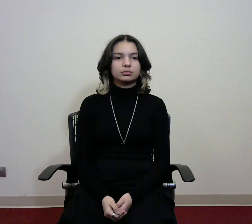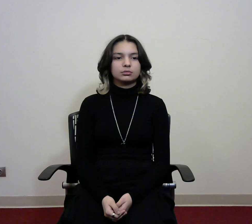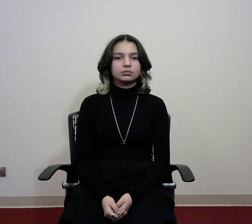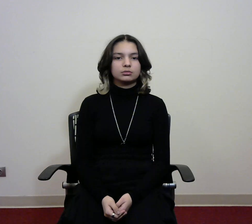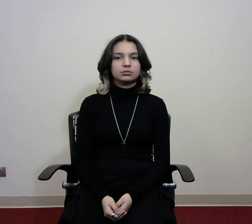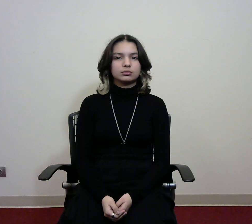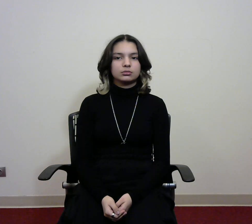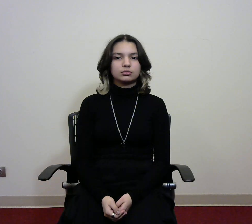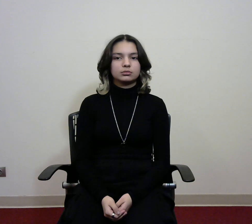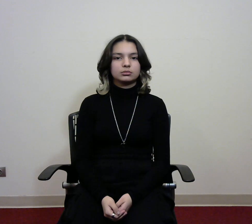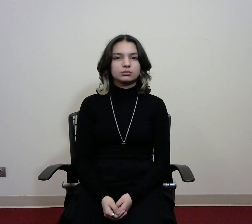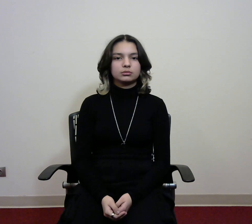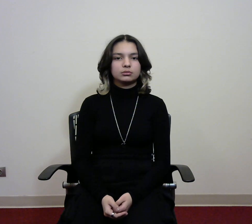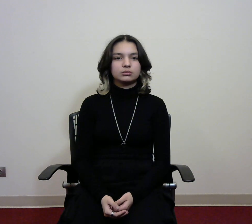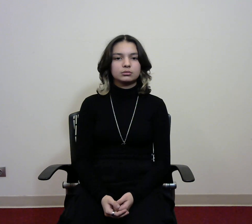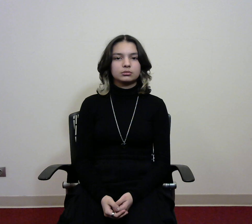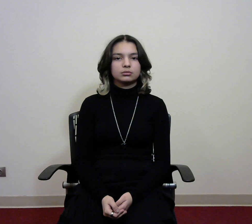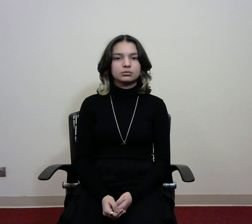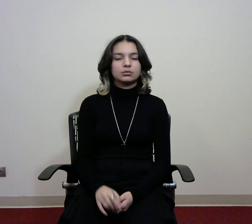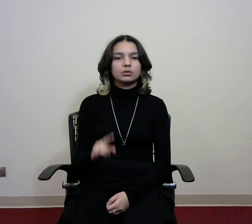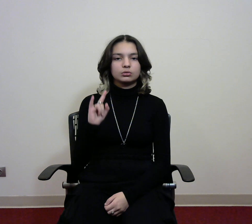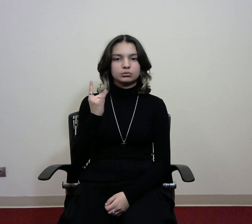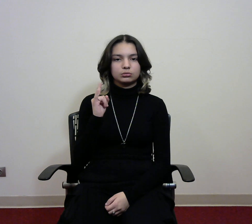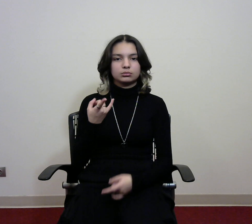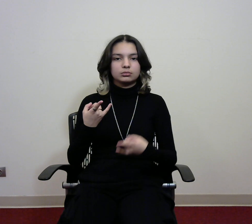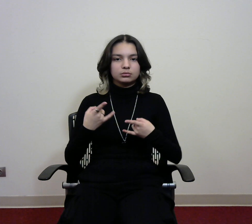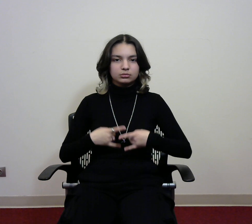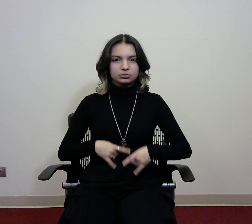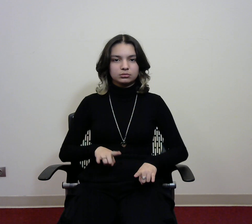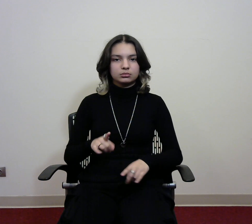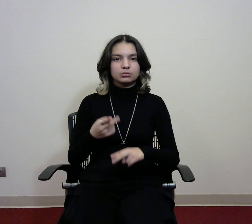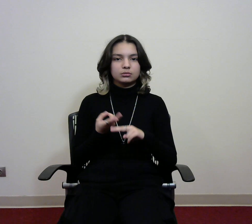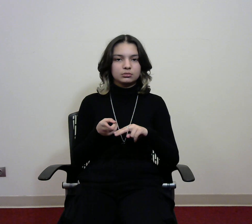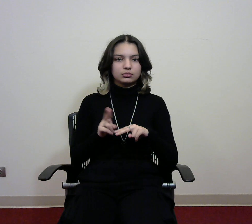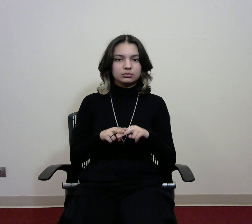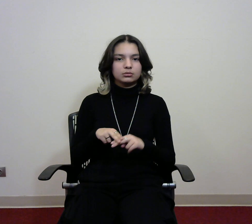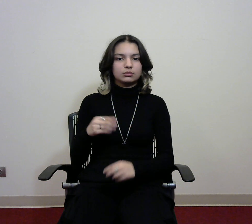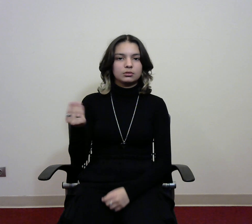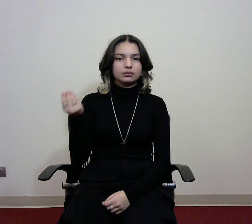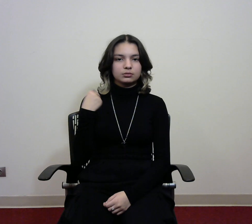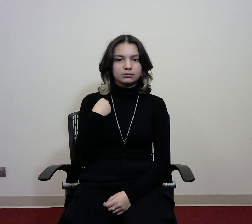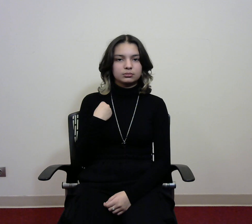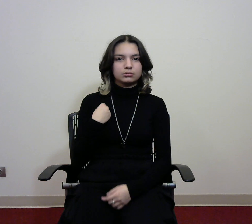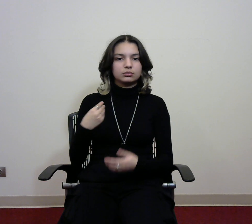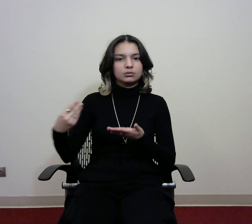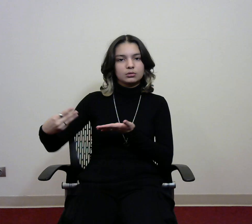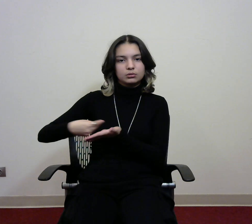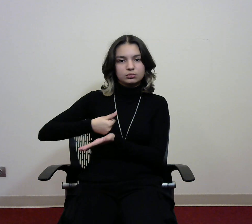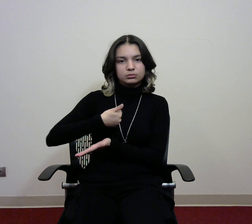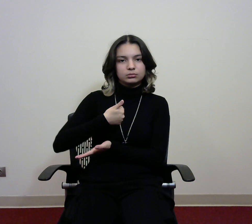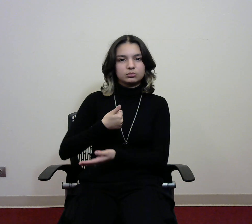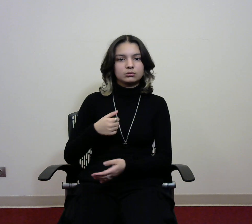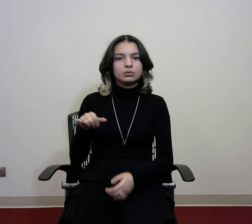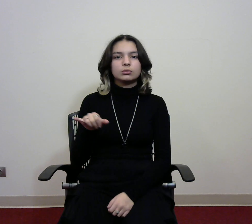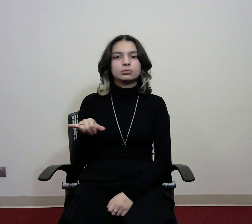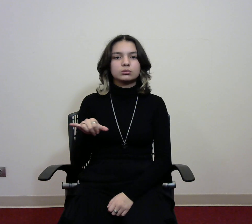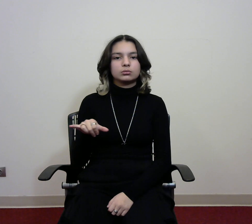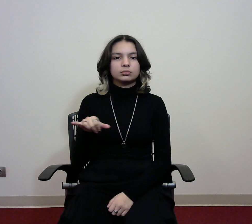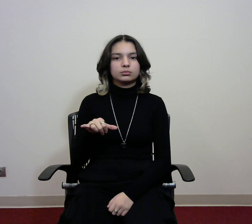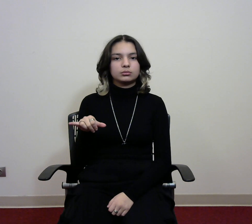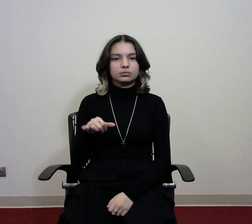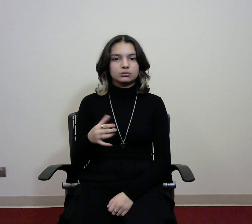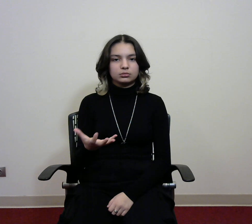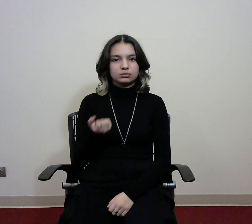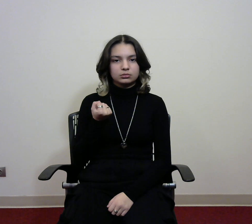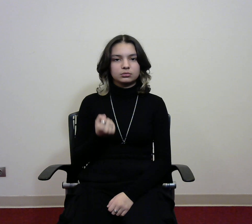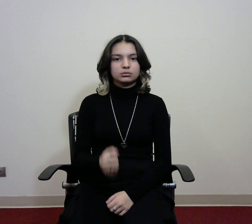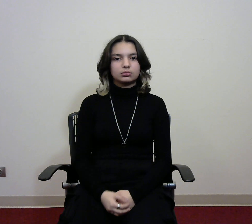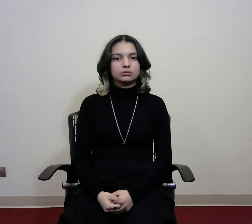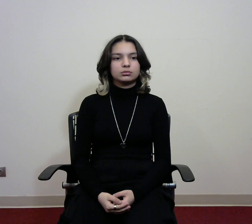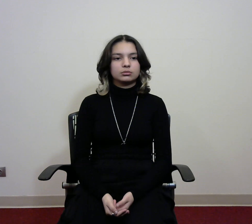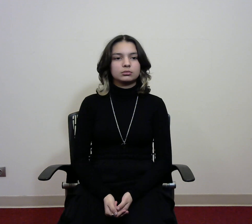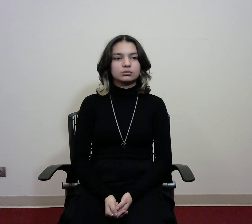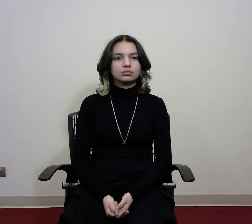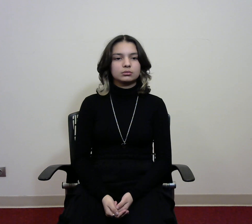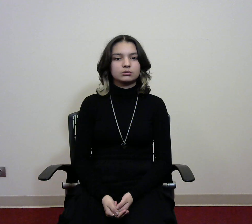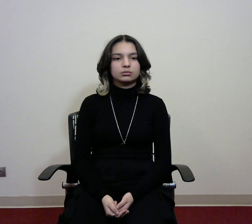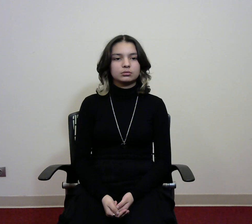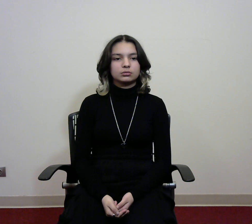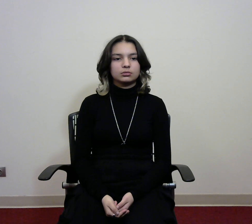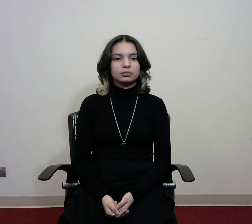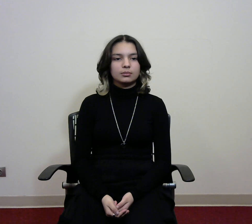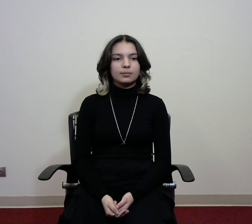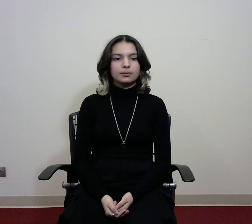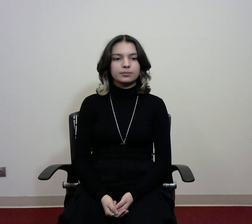Uşağın doğulmasına görə verilən ödəniş hardan alınır?